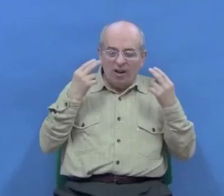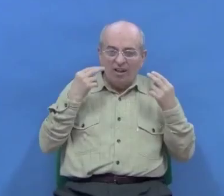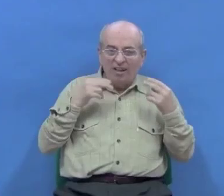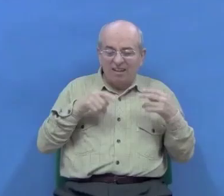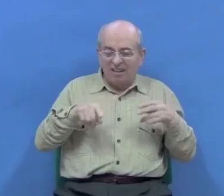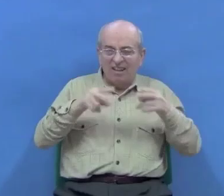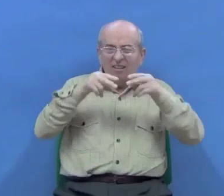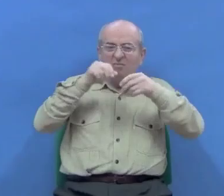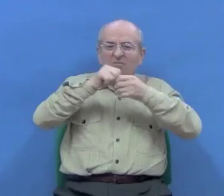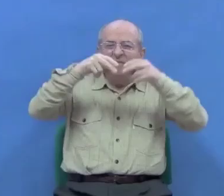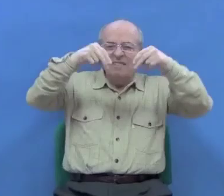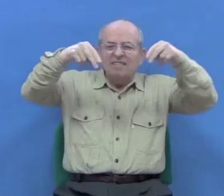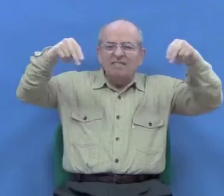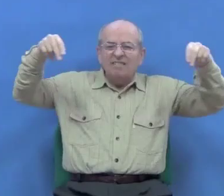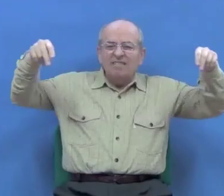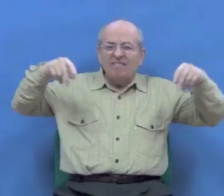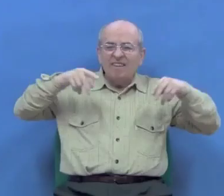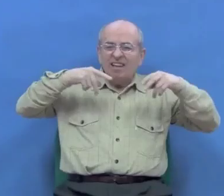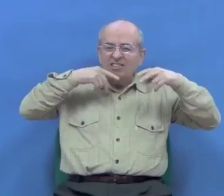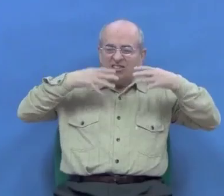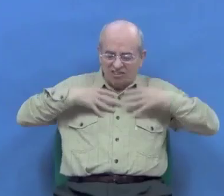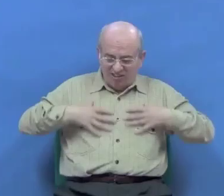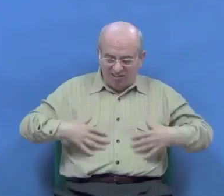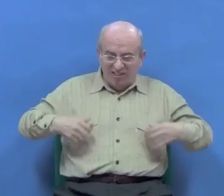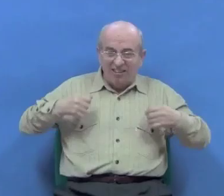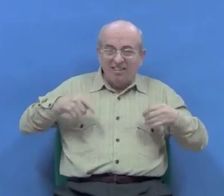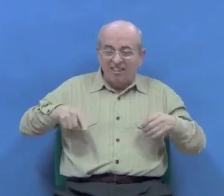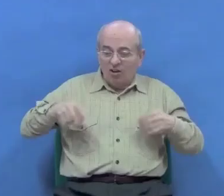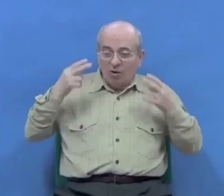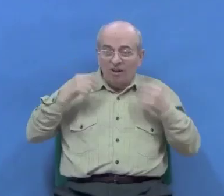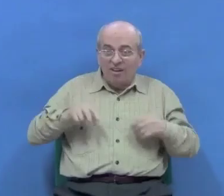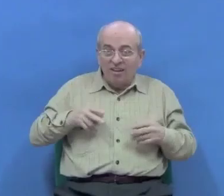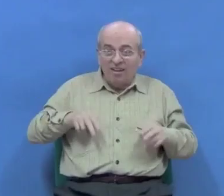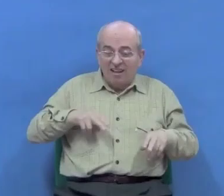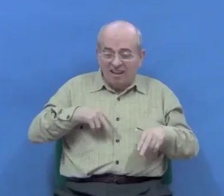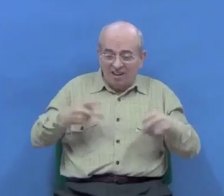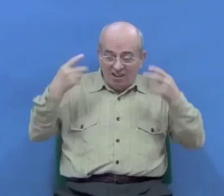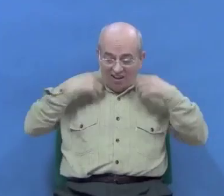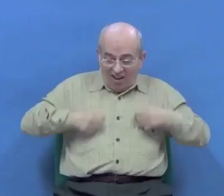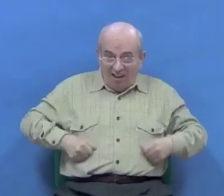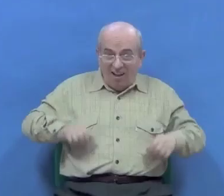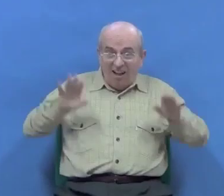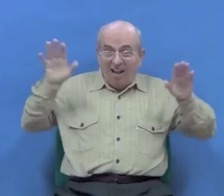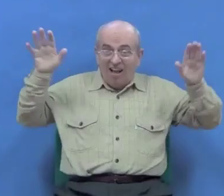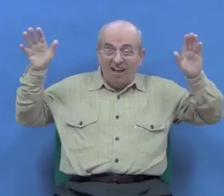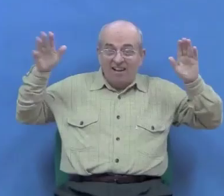Królik wszedł do czerwonego ubrania, które wisiało na sznurku.